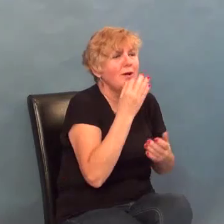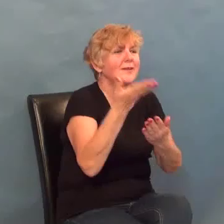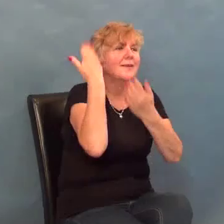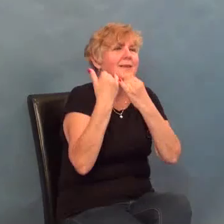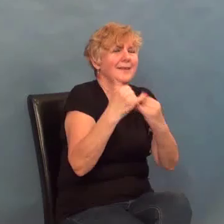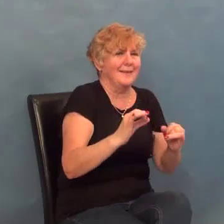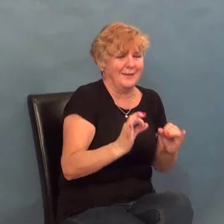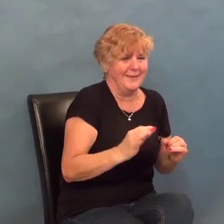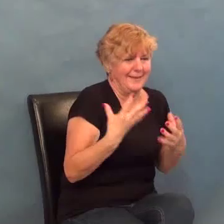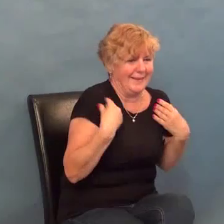Teraz mamy swoje lata, jest inaczej.